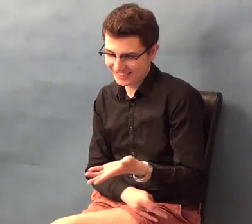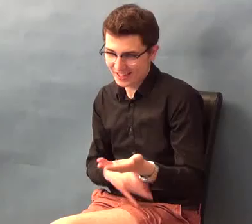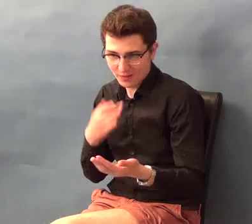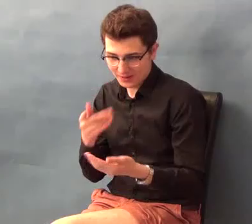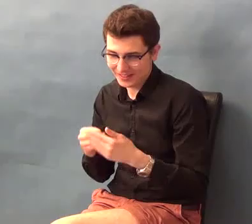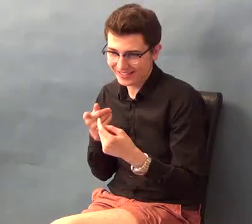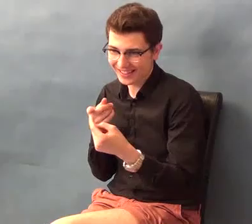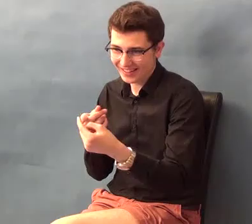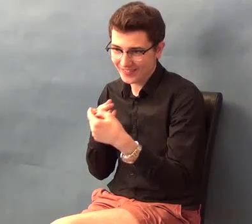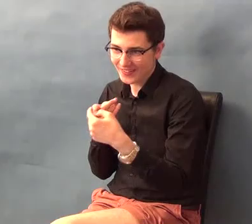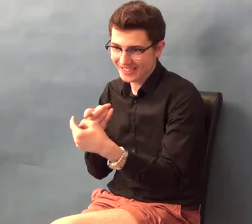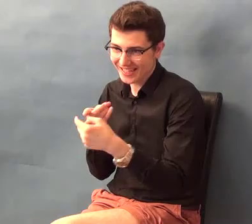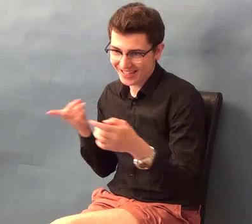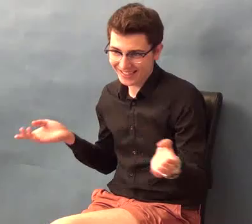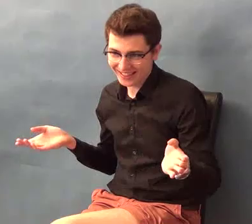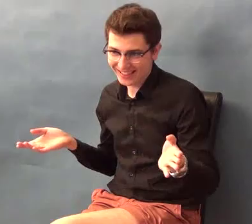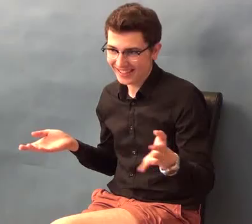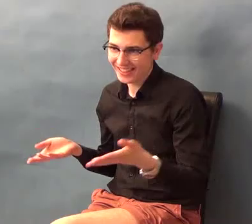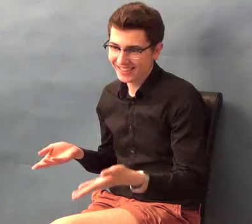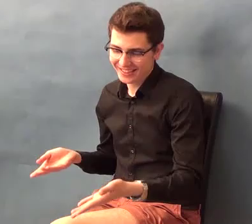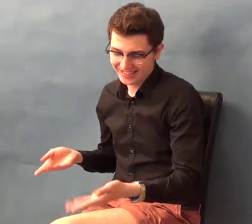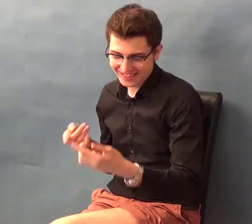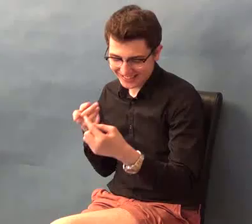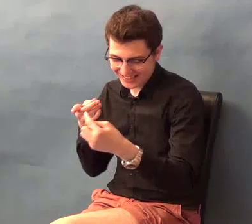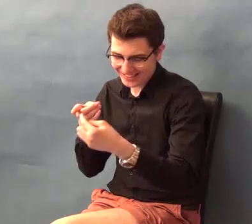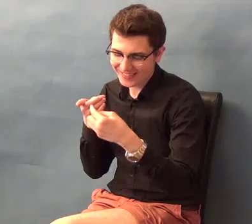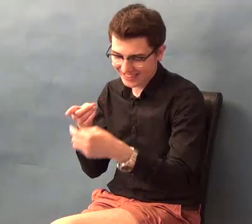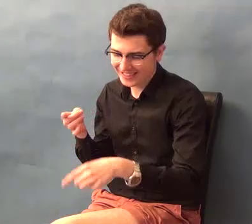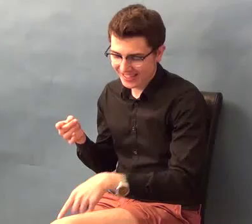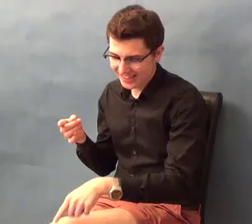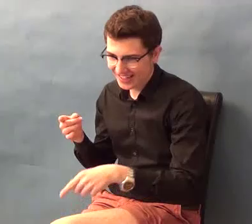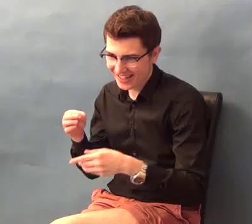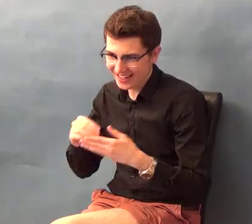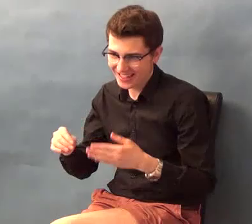Musimy o tym dyskutować?